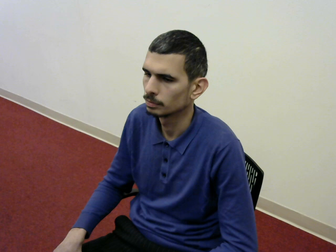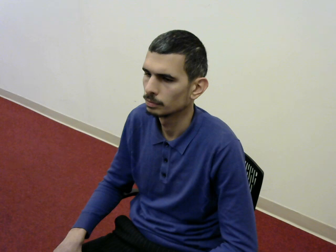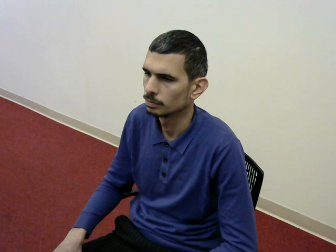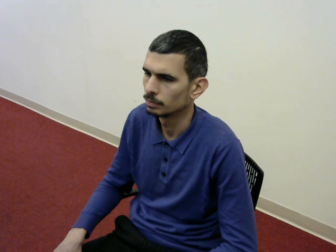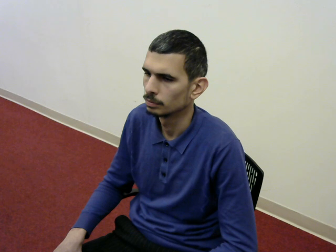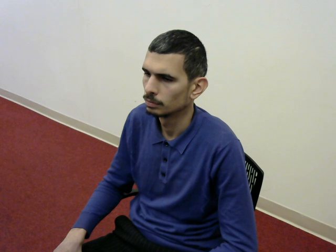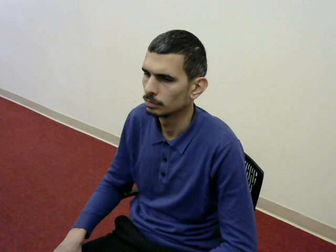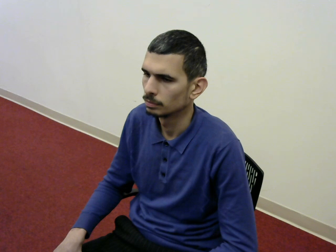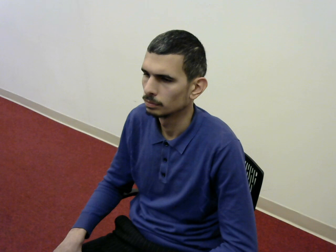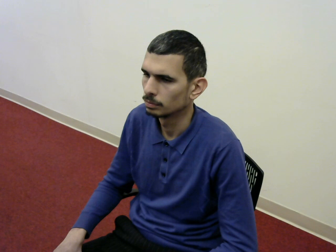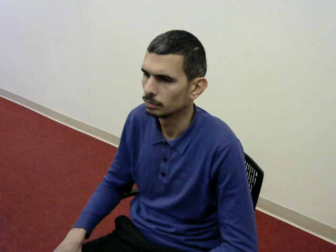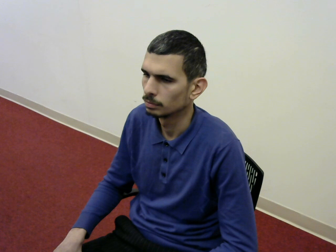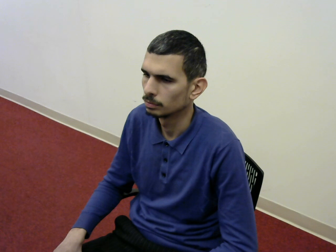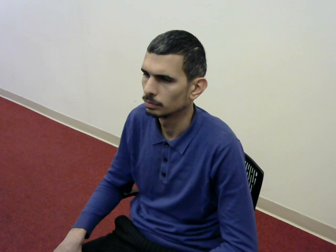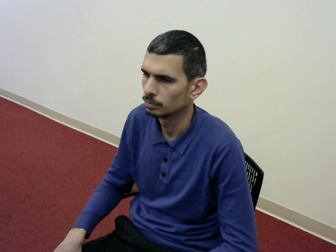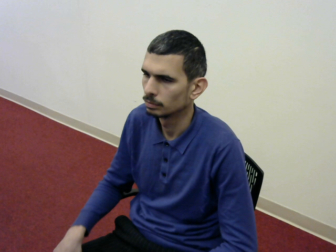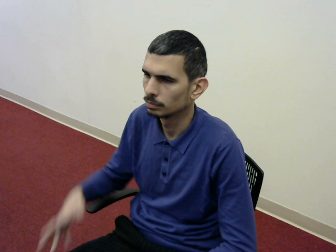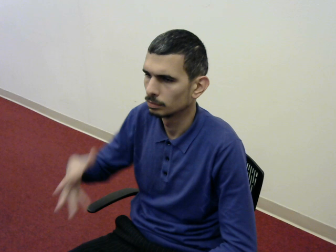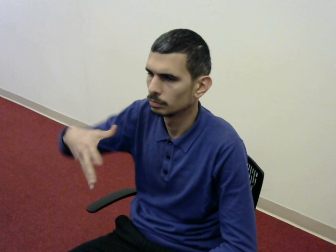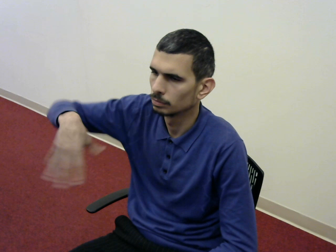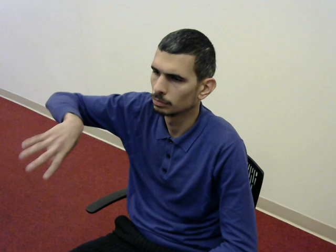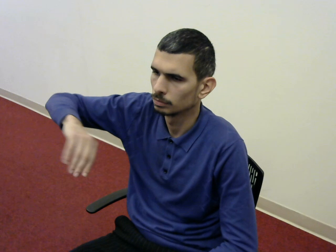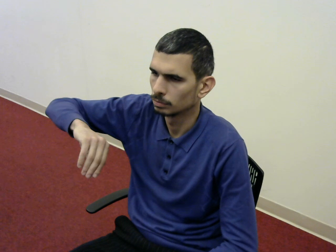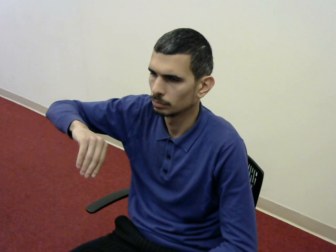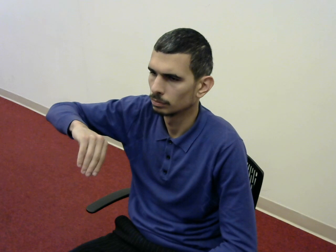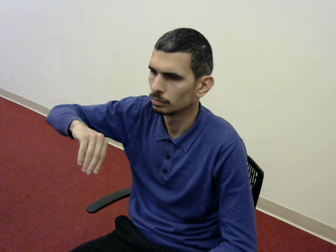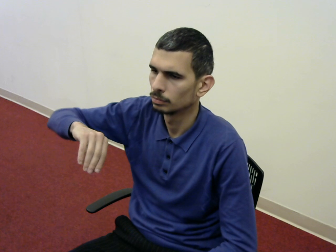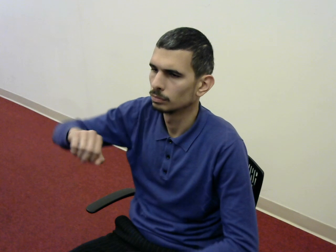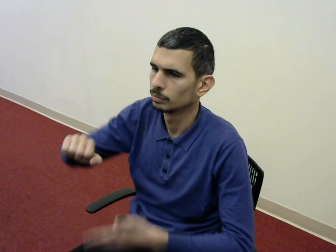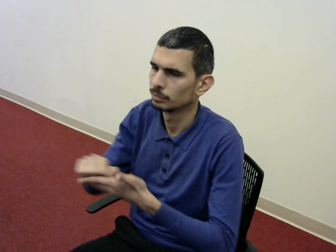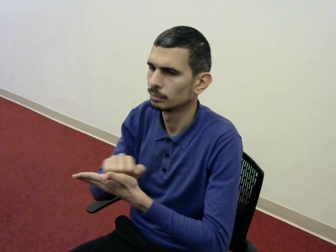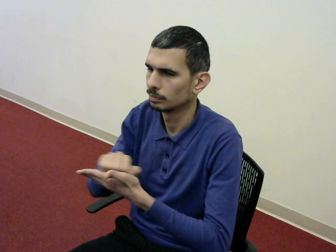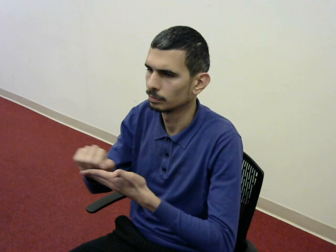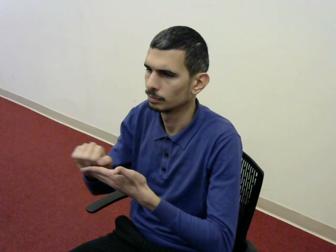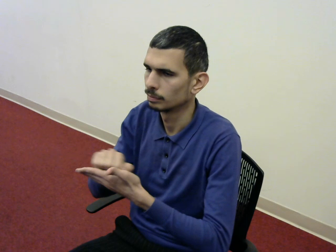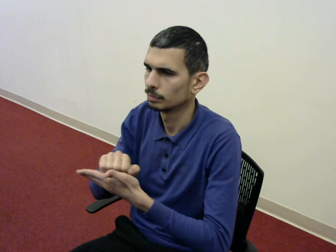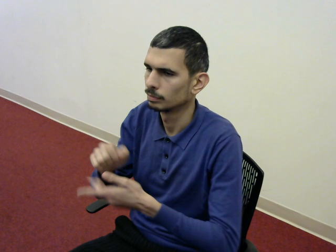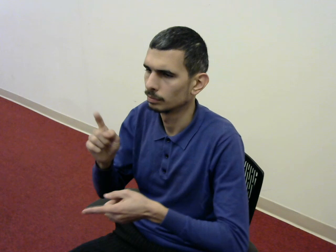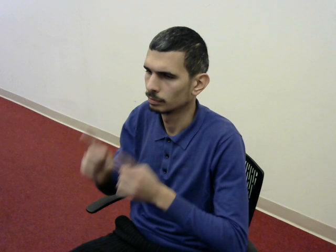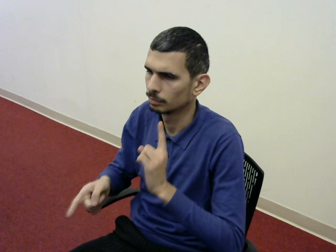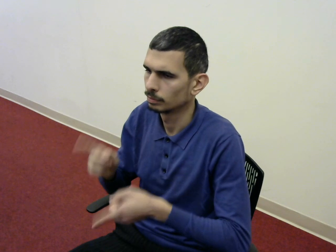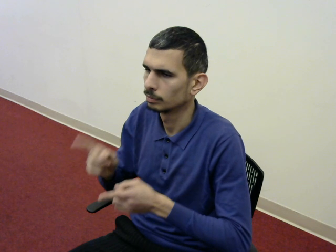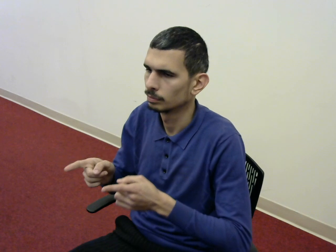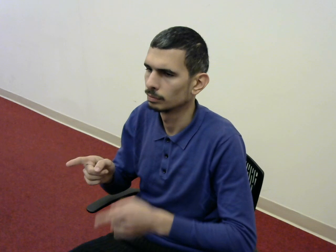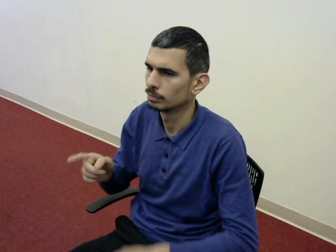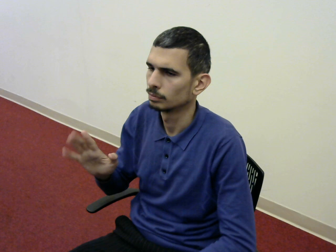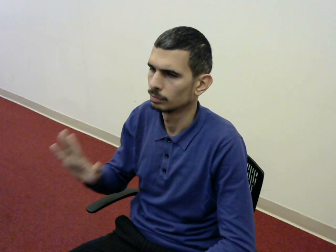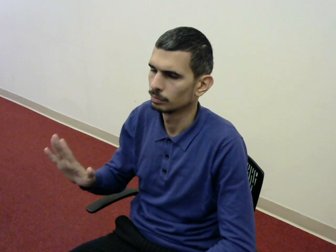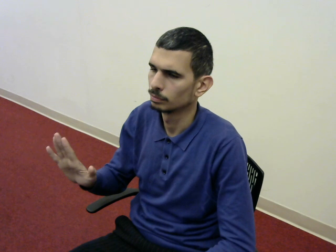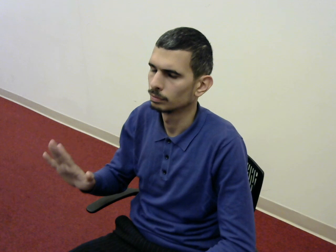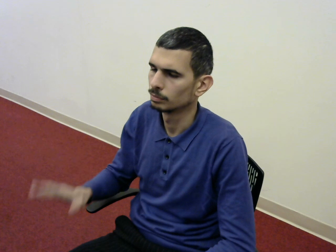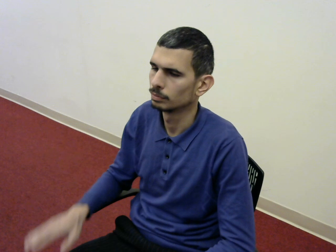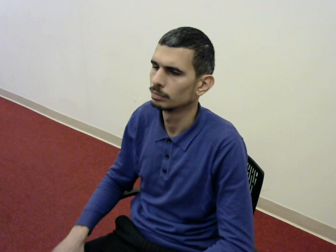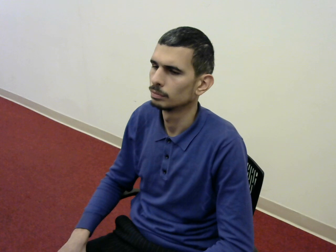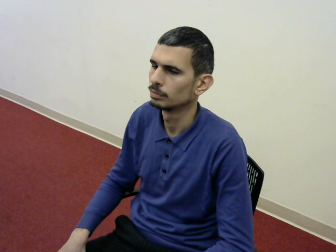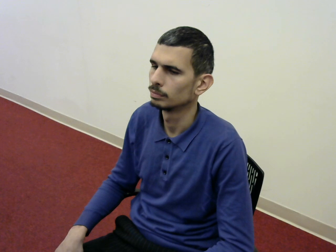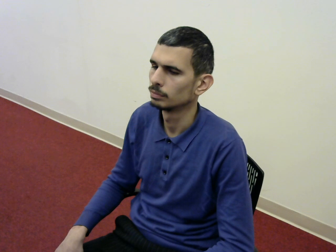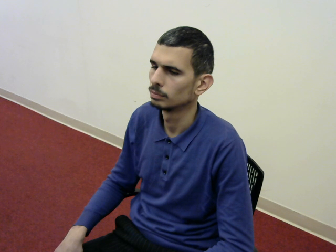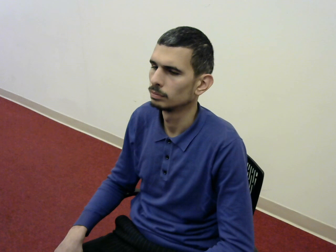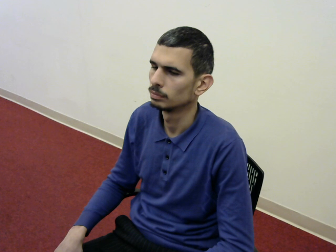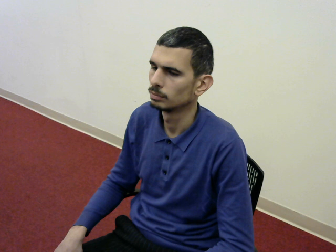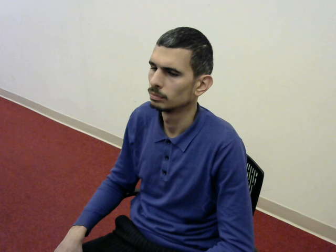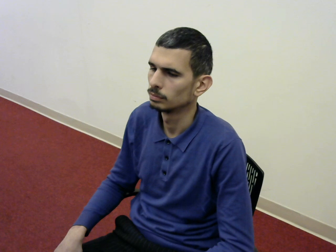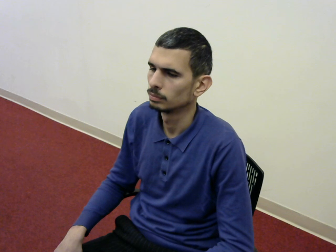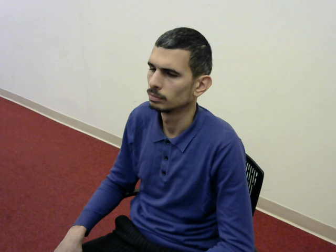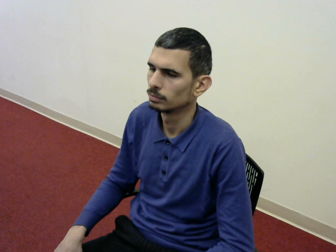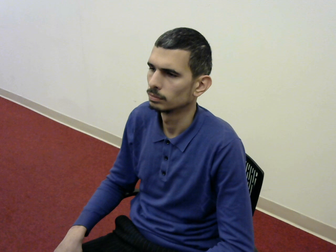Bütün sənədlərin əsli olmalıdır